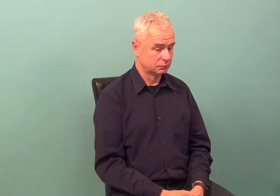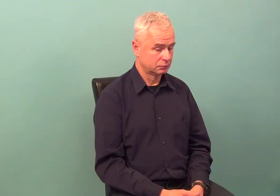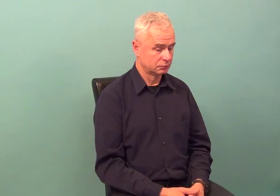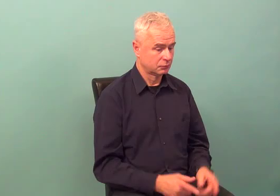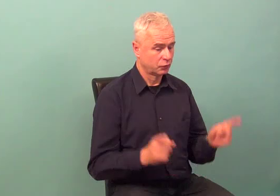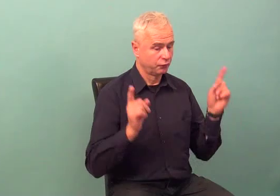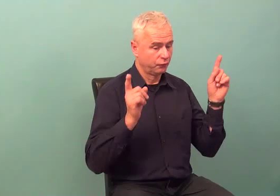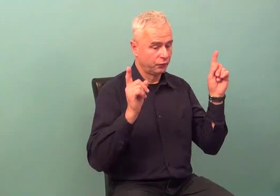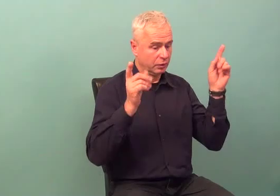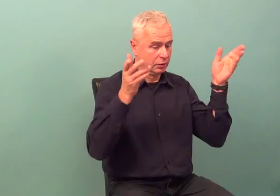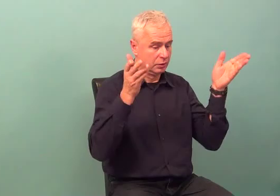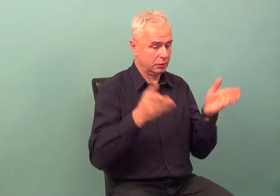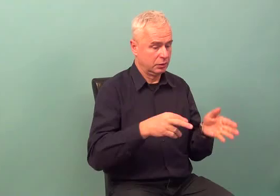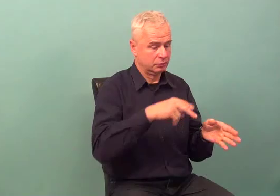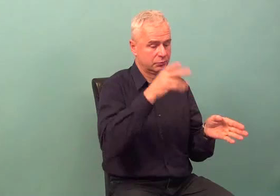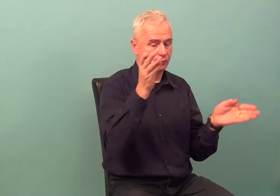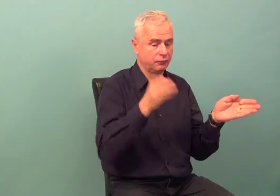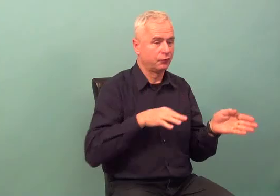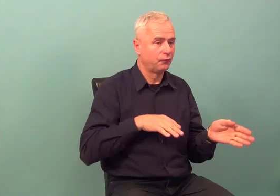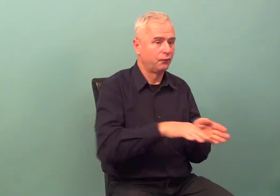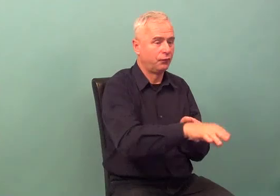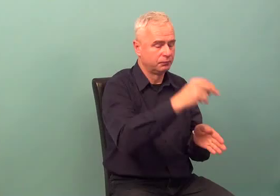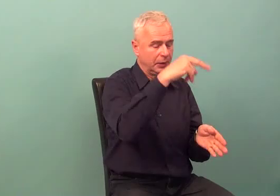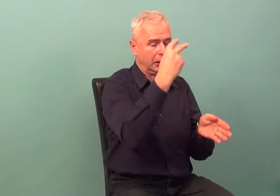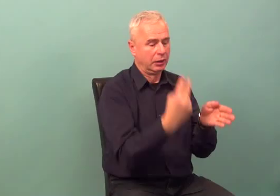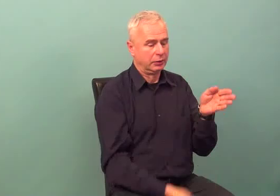Trzeba uważać na wąwóz, w którym płynie woda, żeby tam nie spaść.